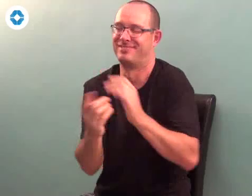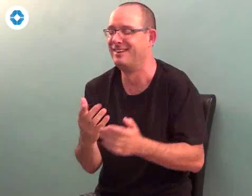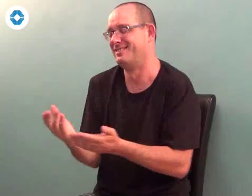Zabrał...